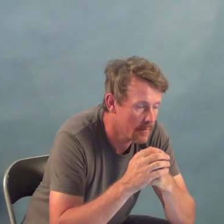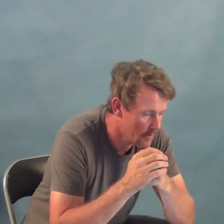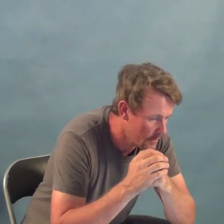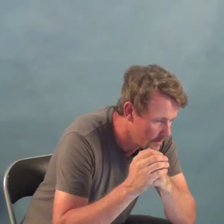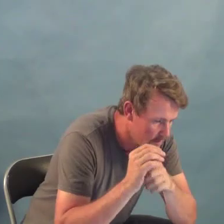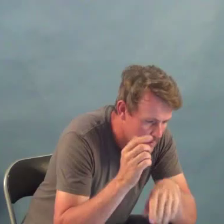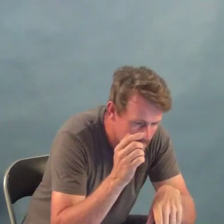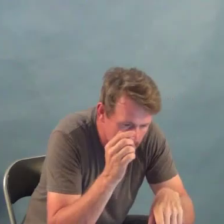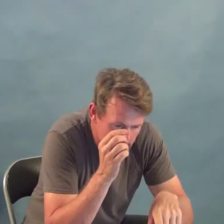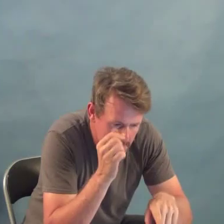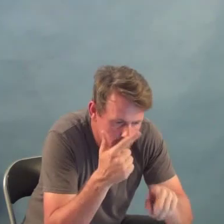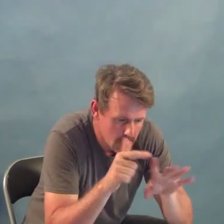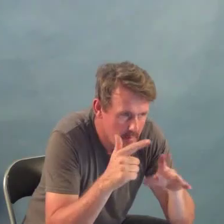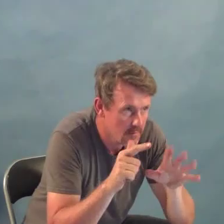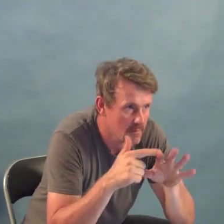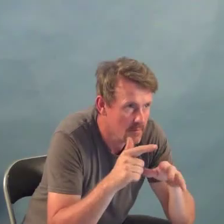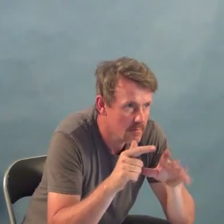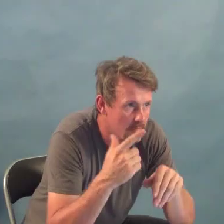Tu... Dwudziesty siódmy mam wolny.